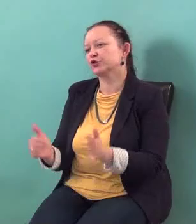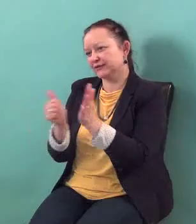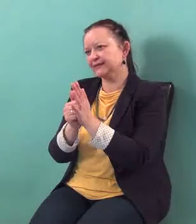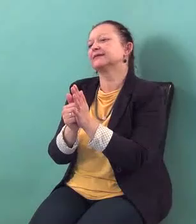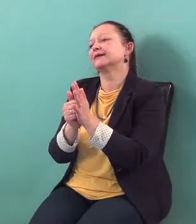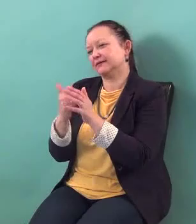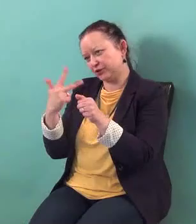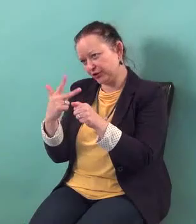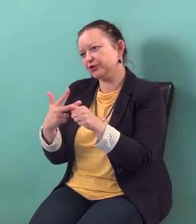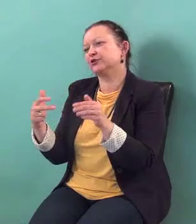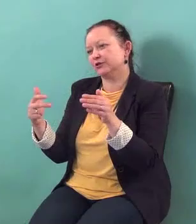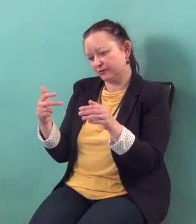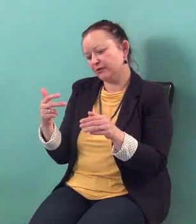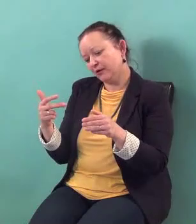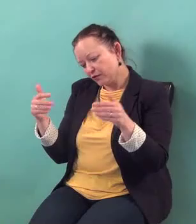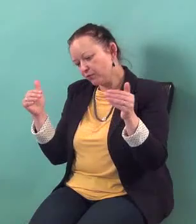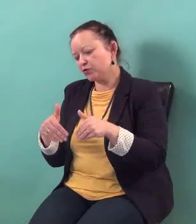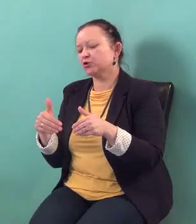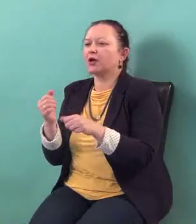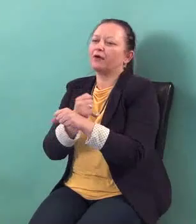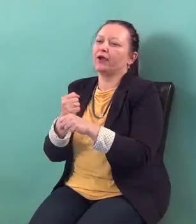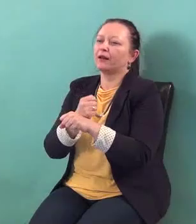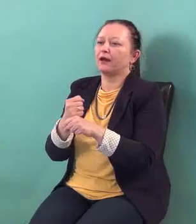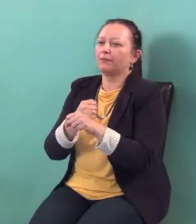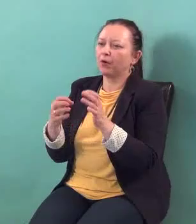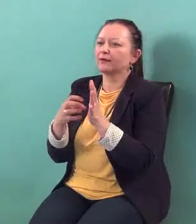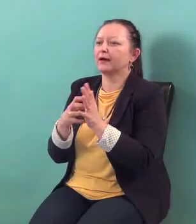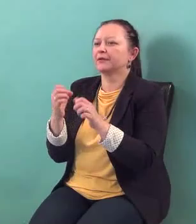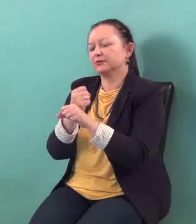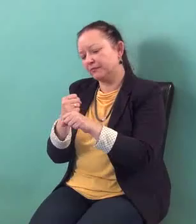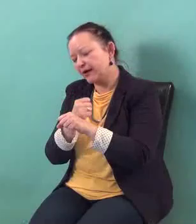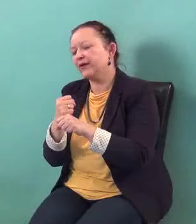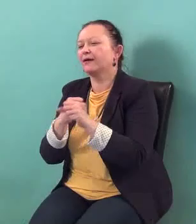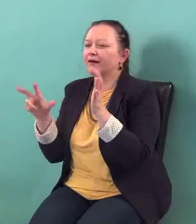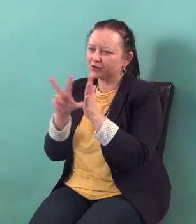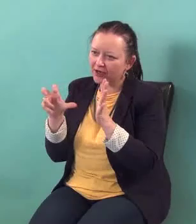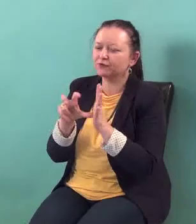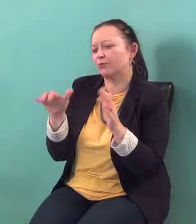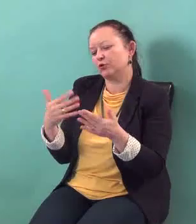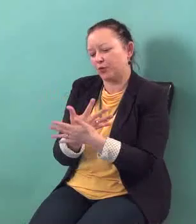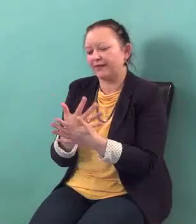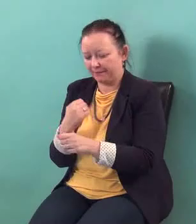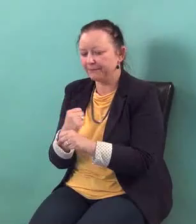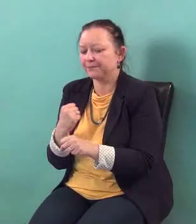Szesnasta trzydzieści możemy w kawiarni napić się kawy, pogadać i zjeść ciasto.